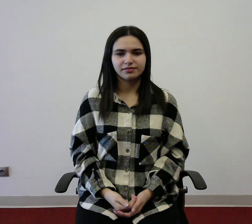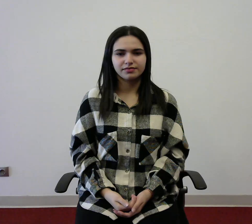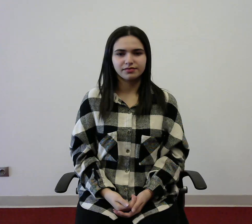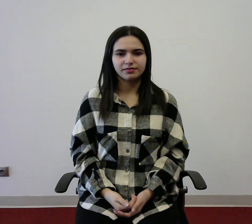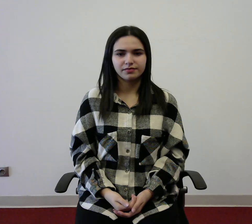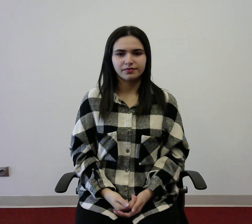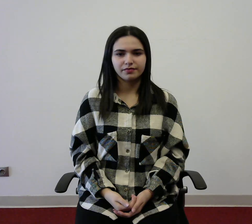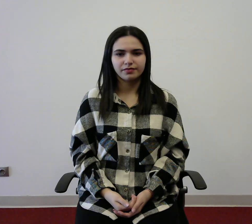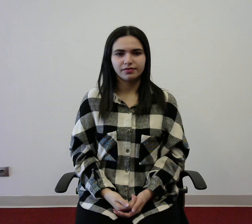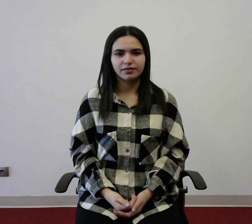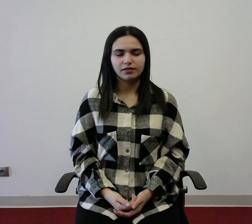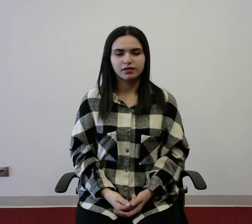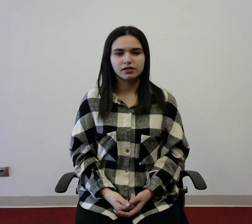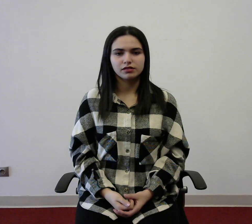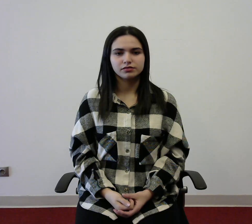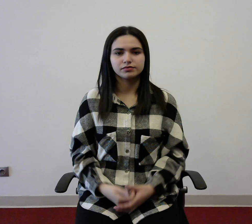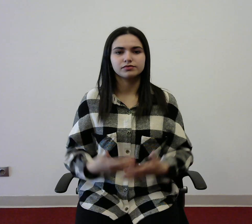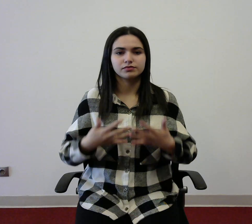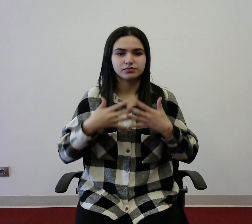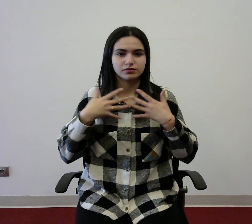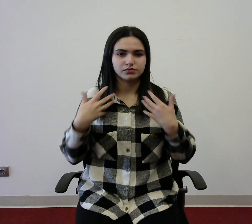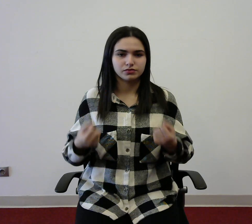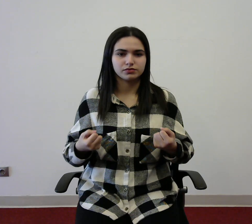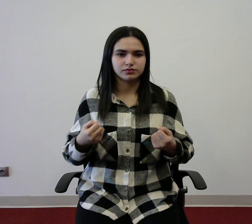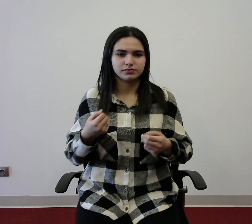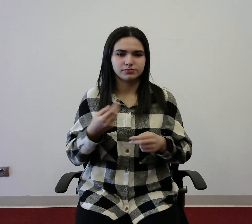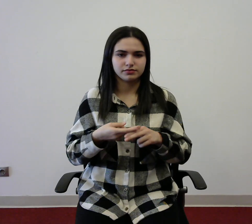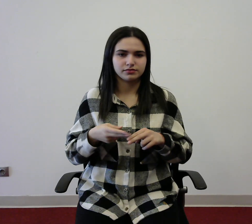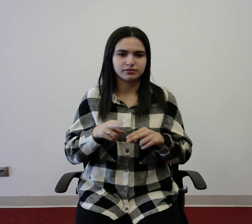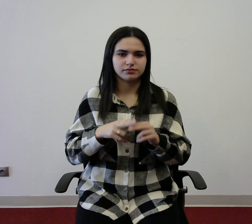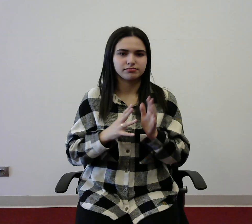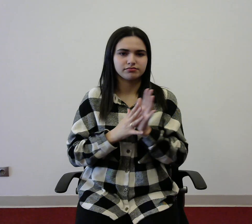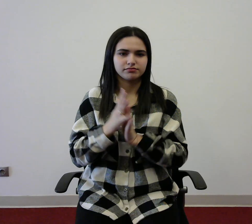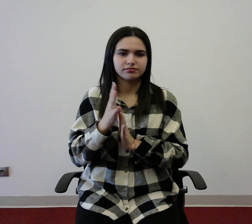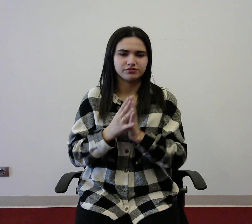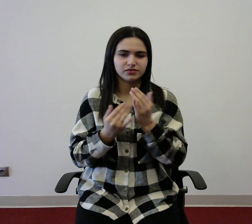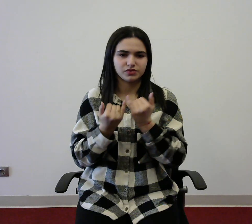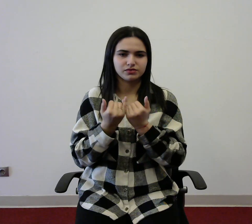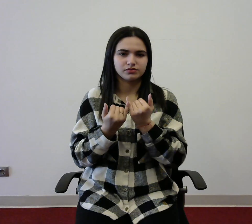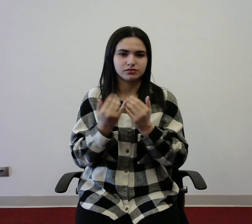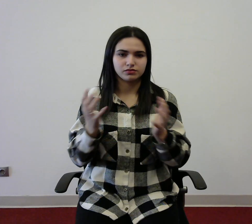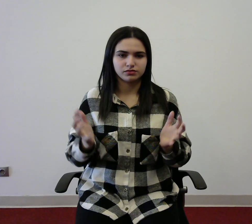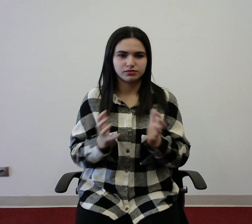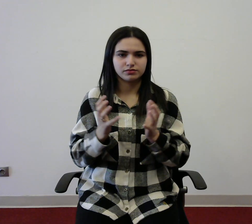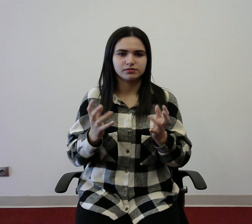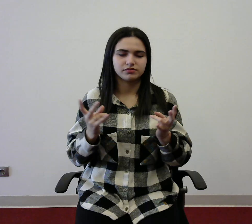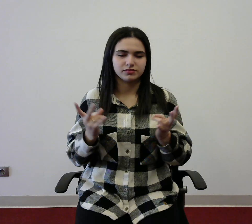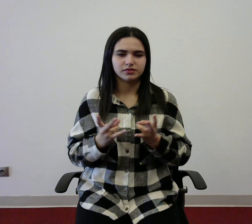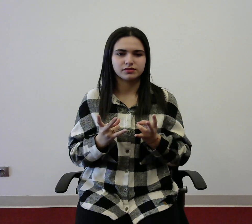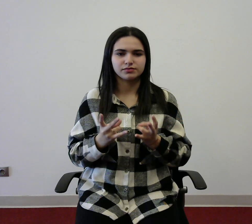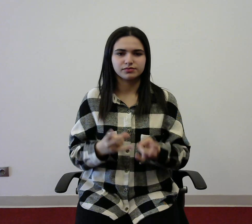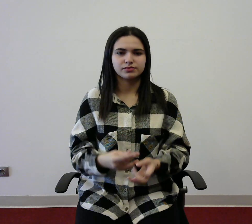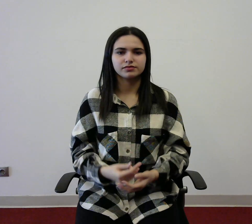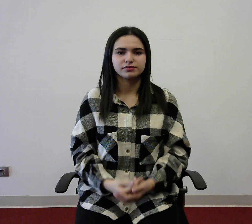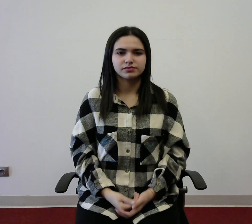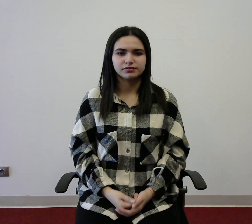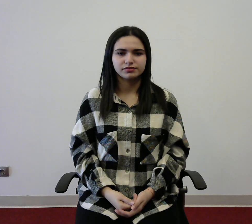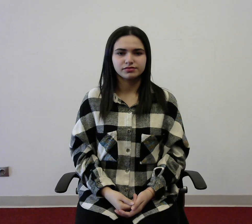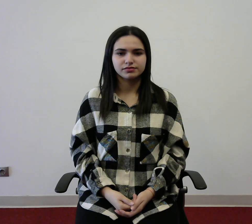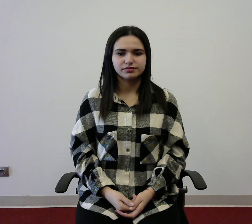Sağlamlığımız üçün bitkiləri qorumaq lazımdır